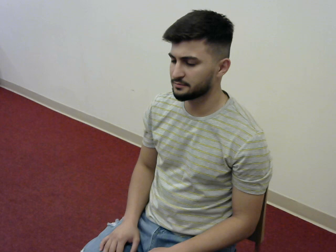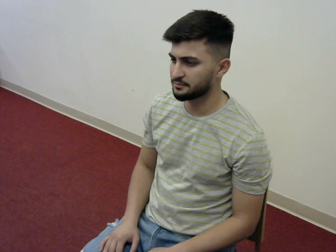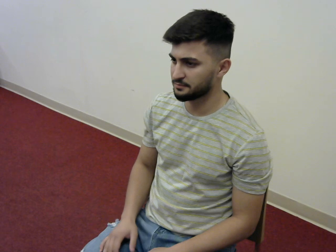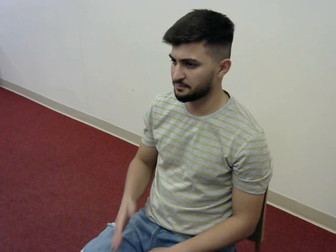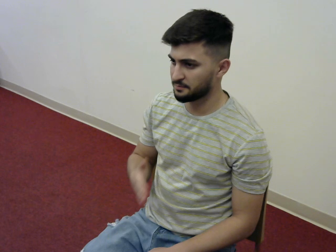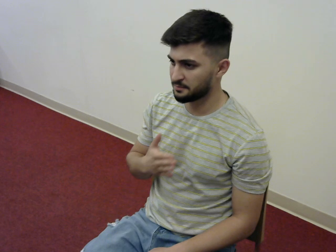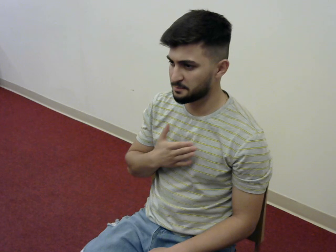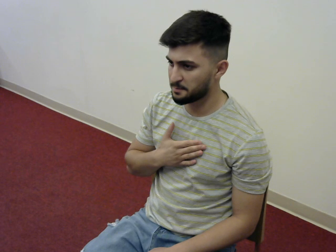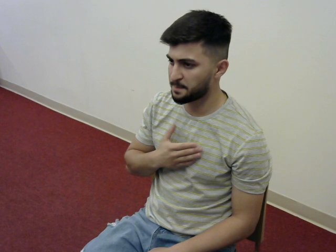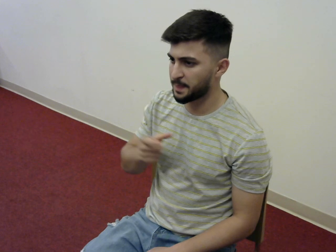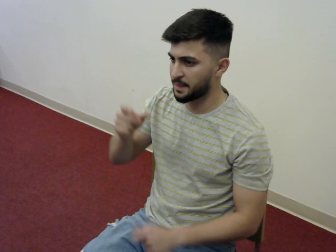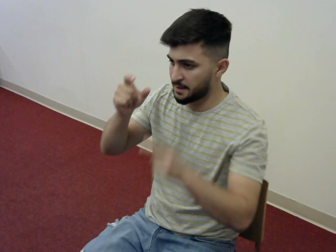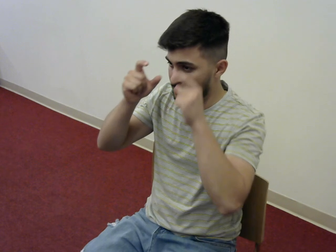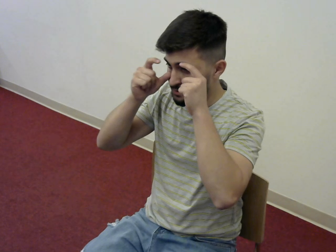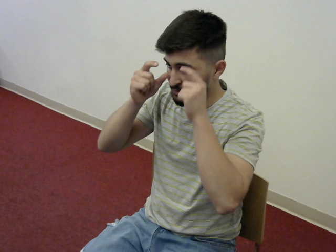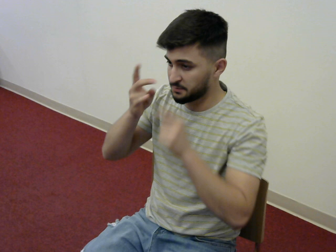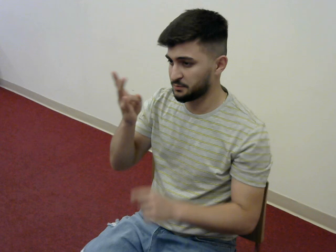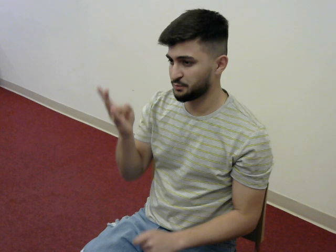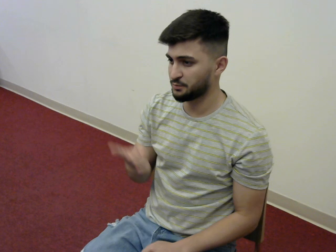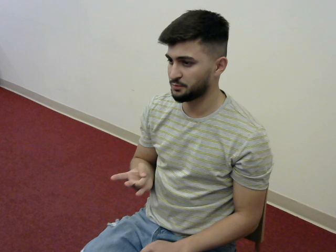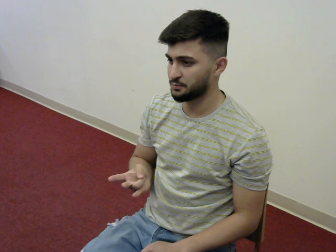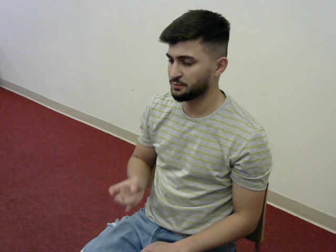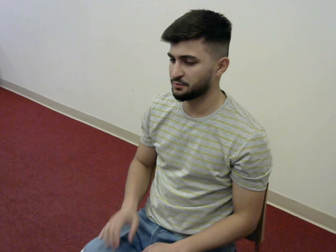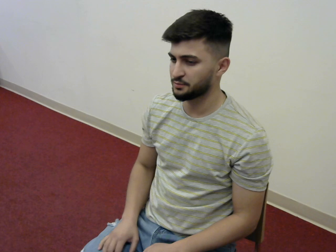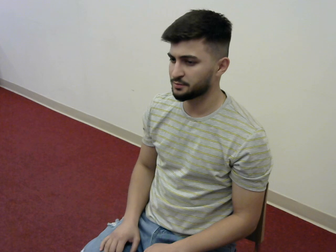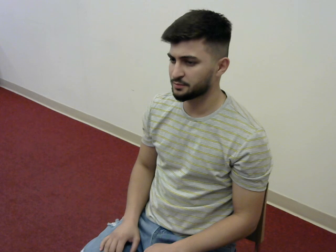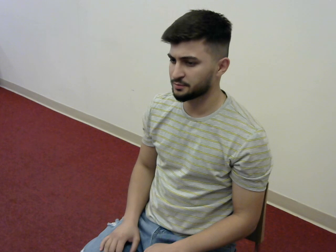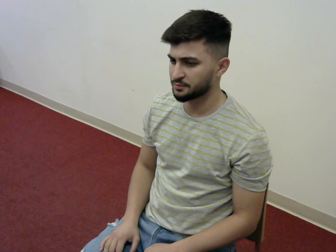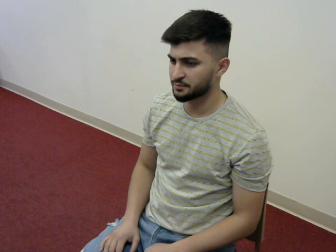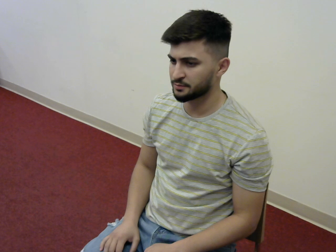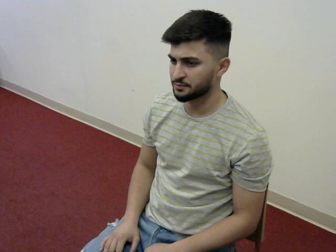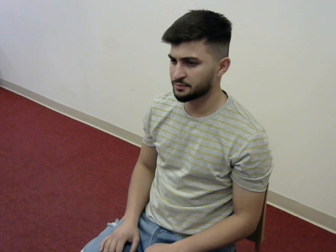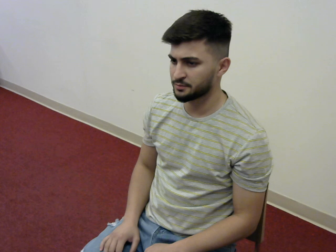Mənə eynək lazımdır